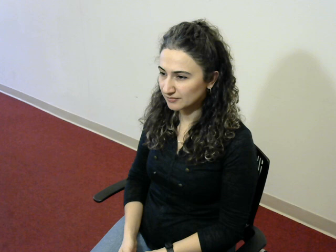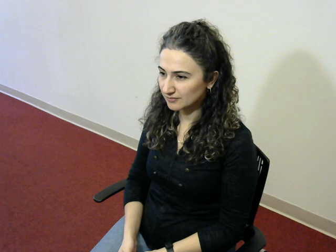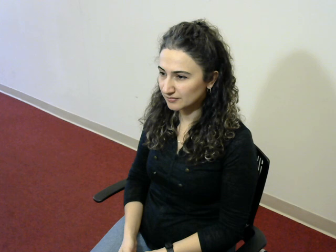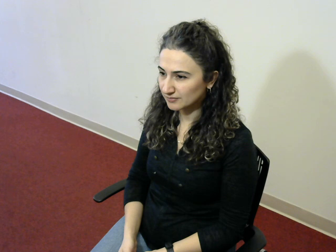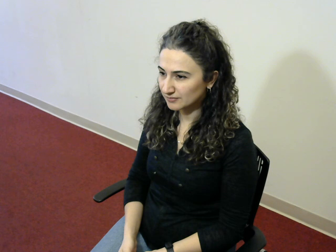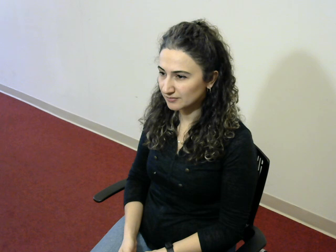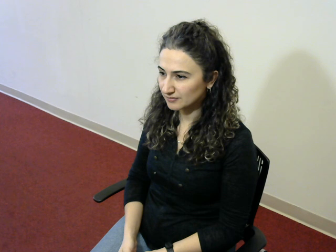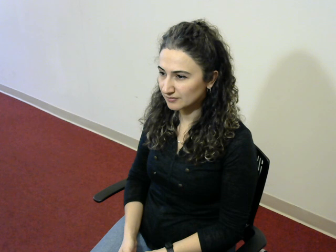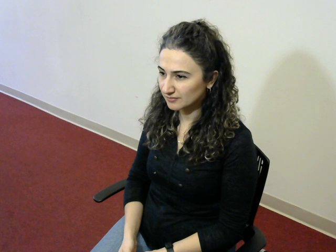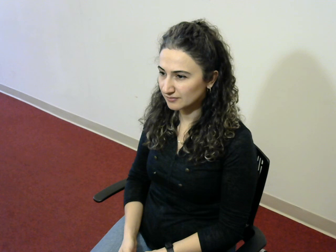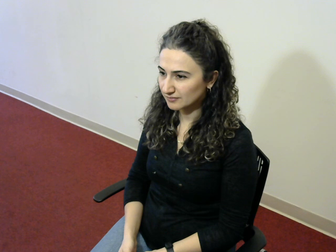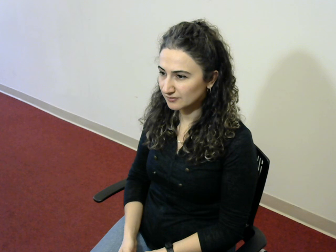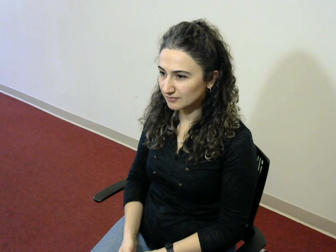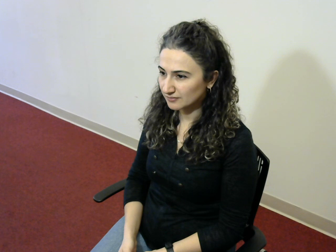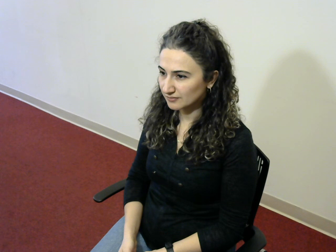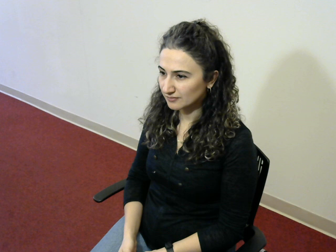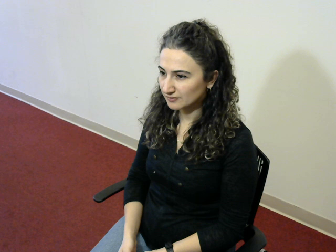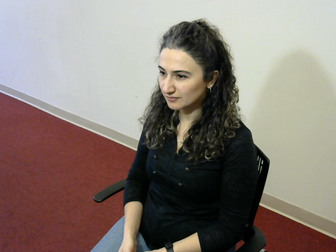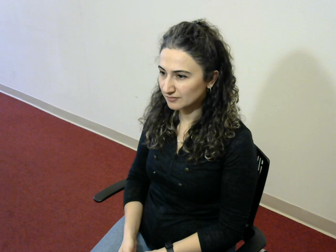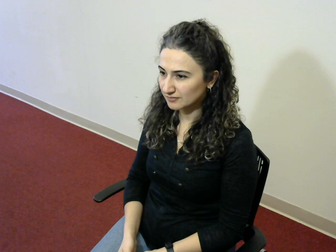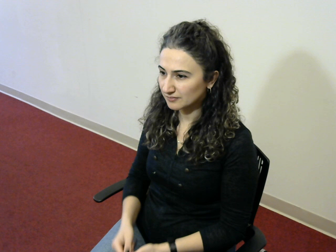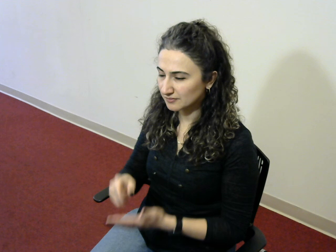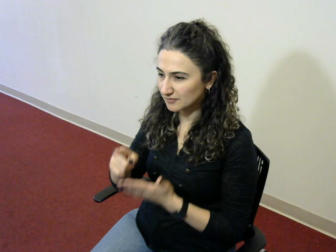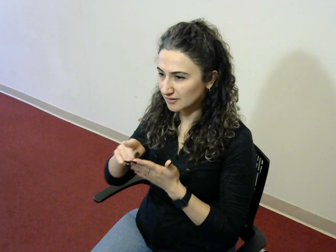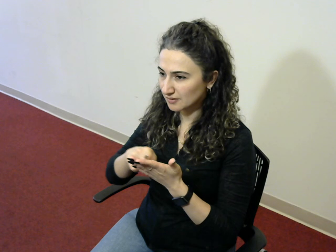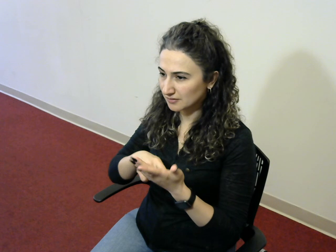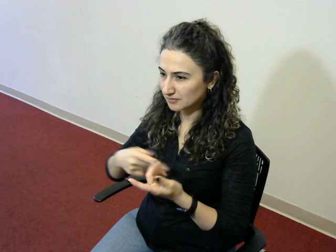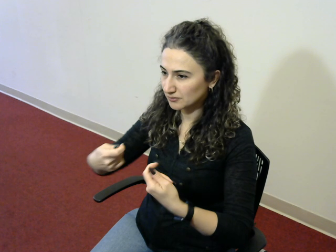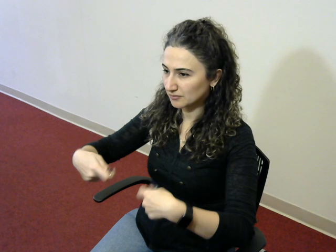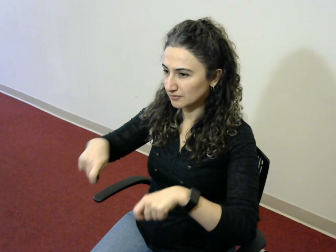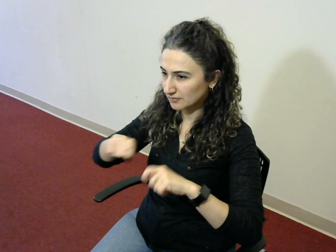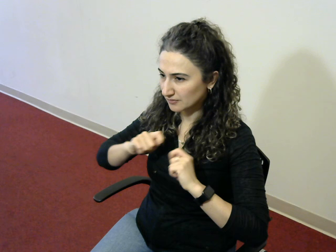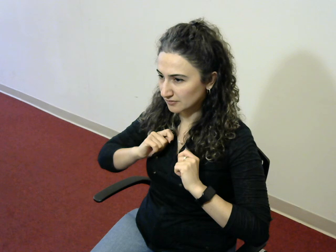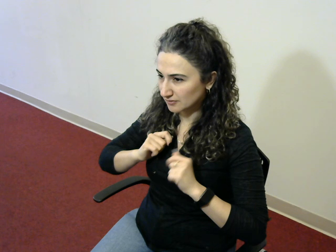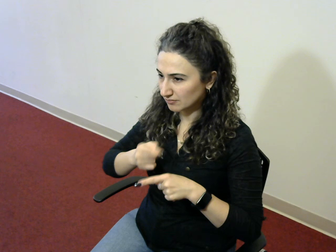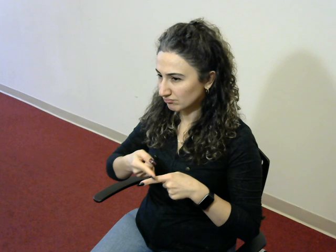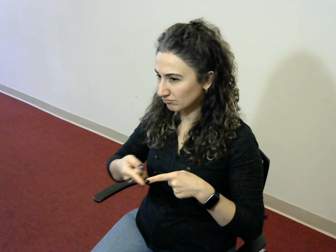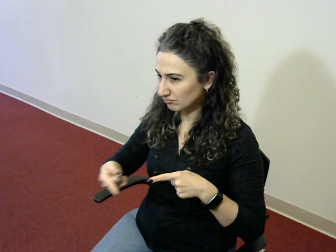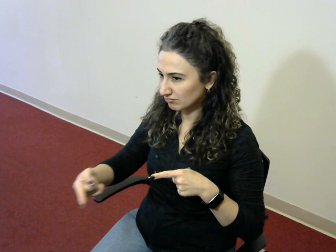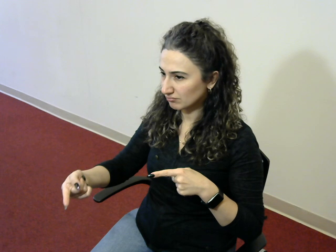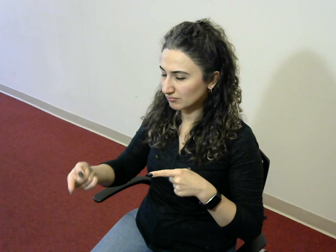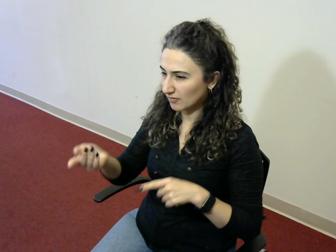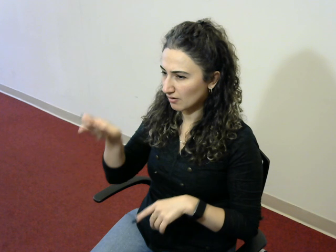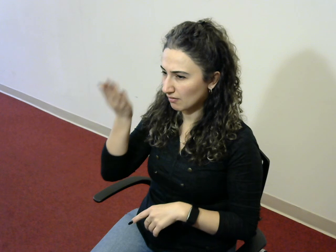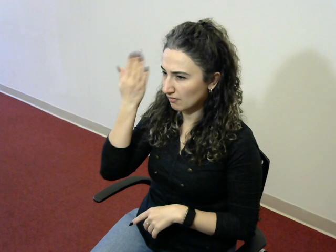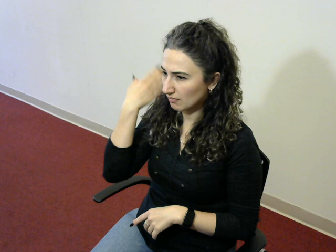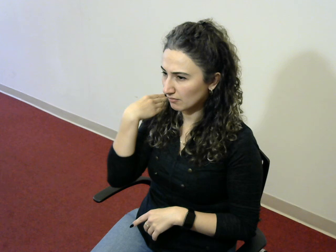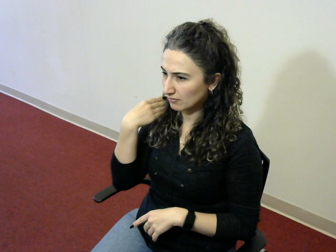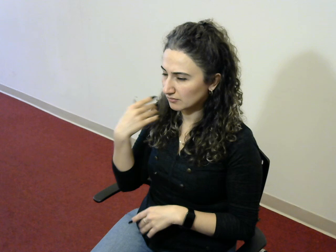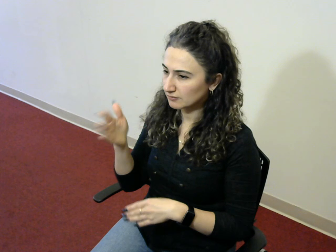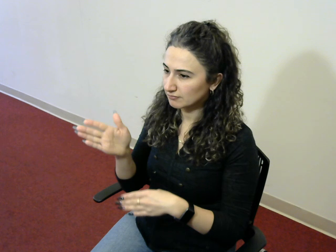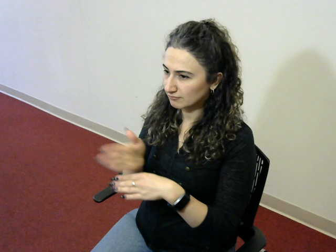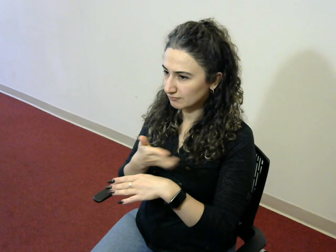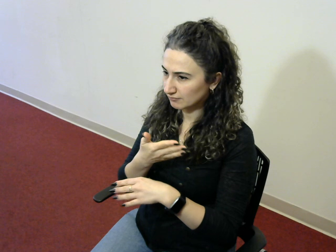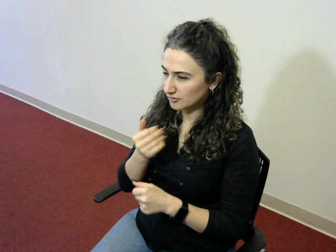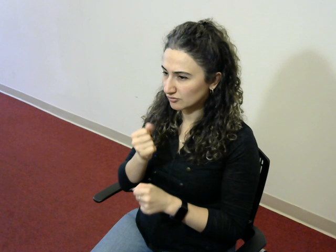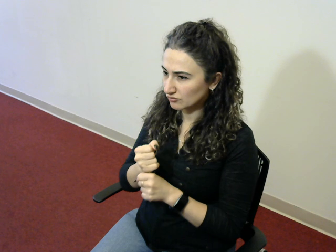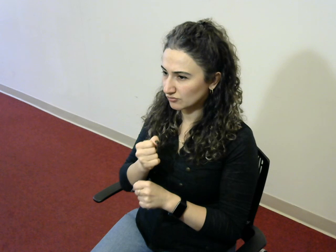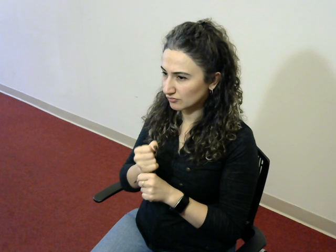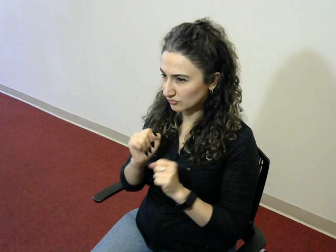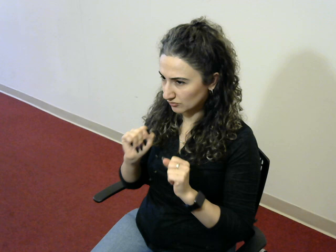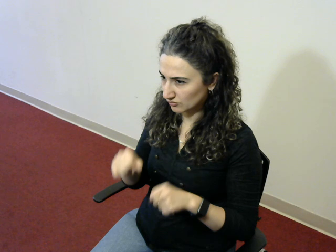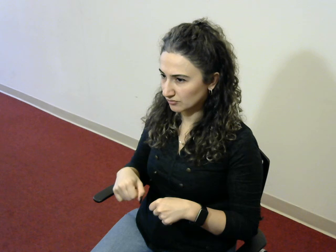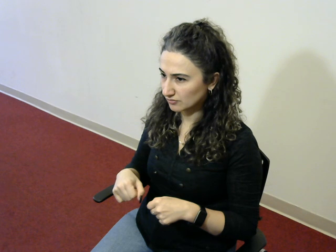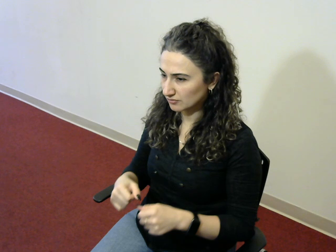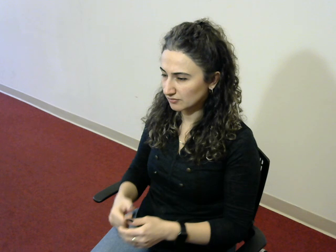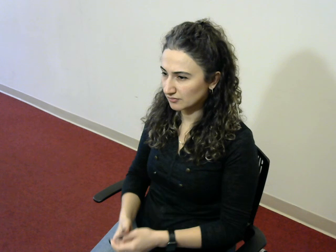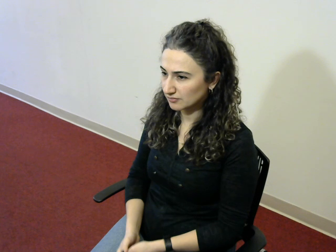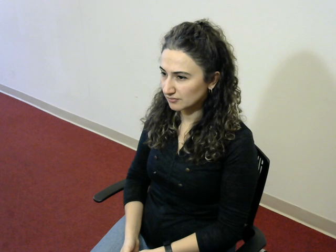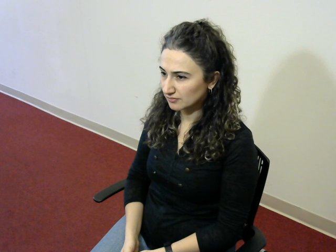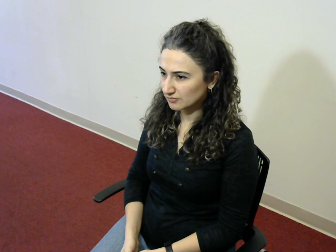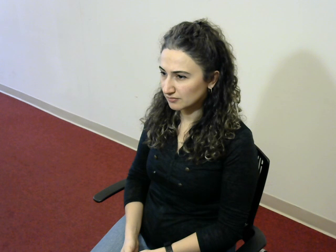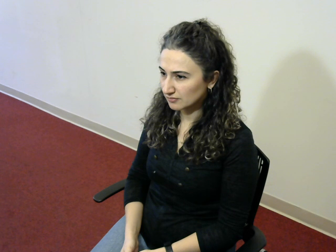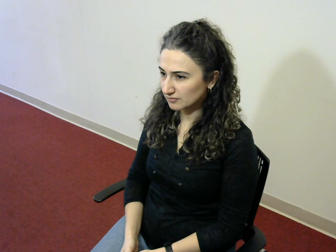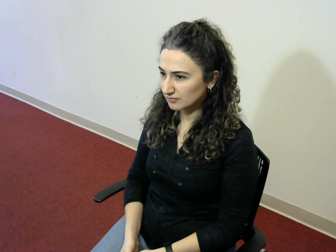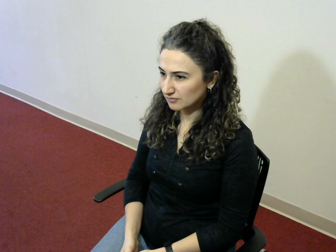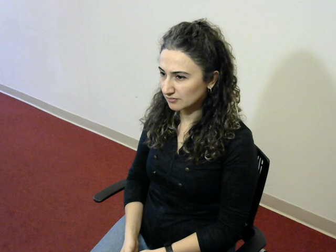Etibarnaməni müddətindən əvvəl ləğv etdirmək olarmı?